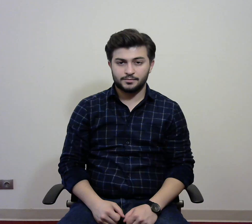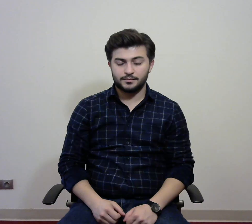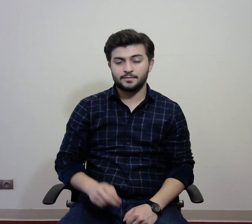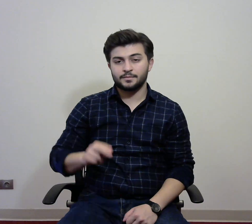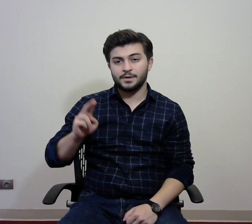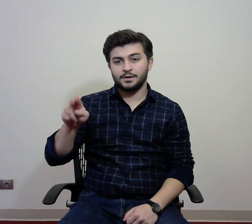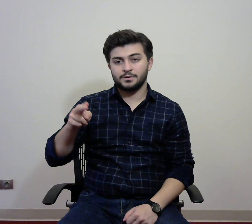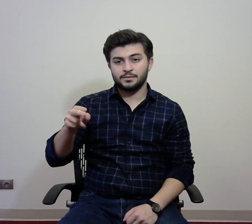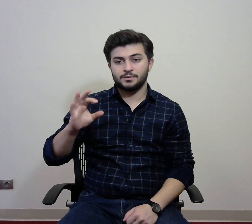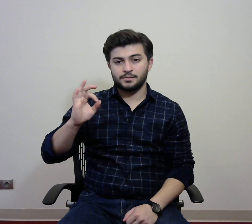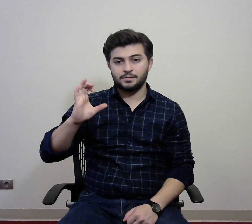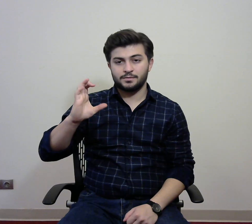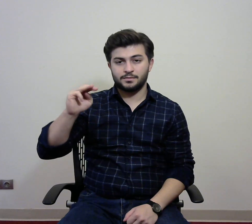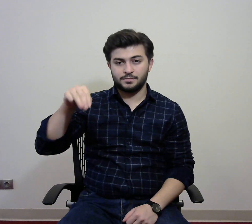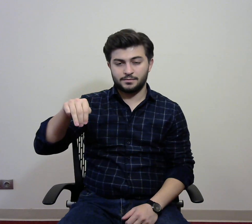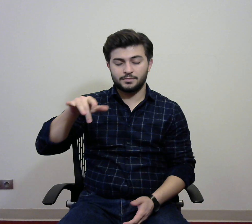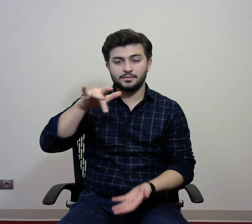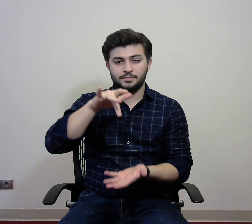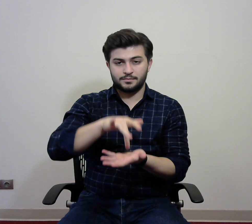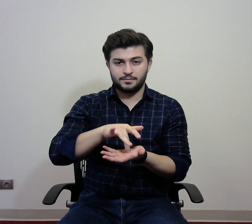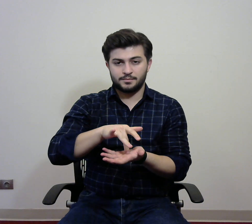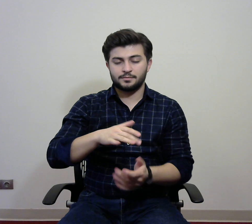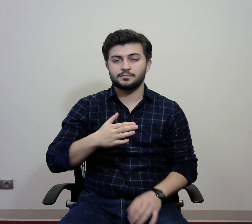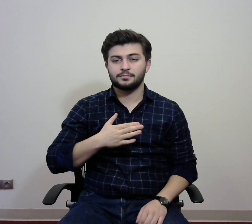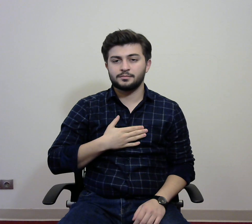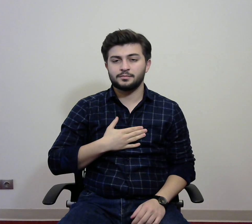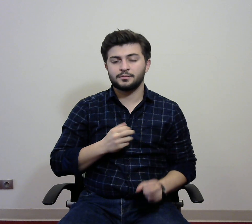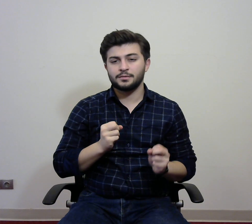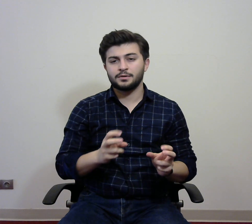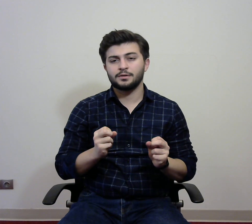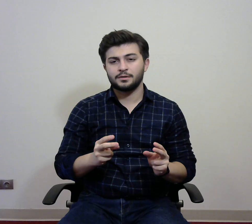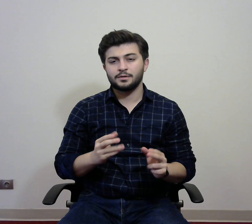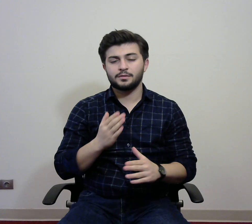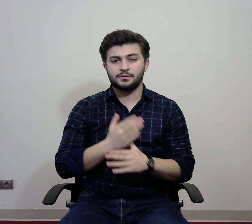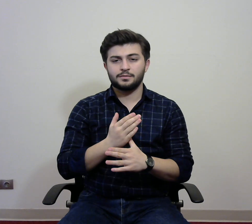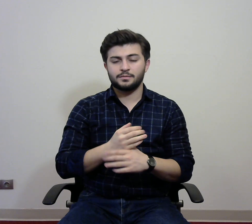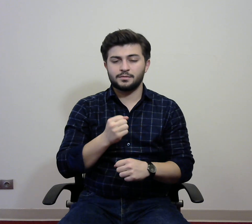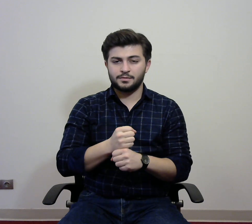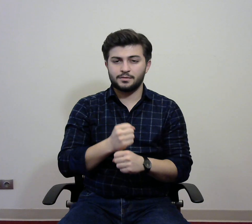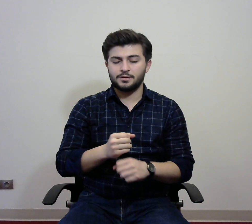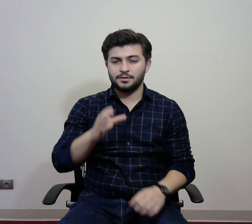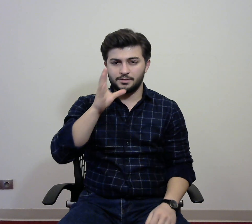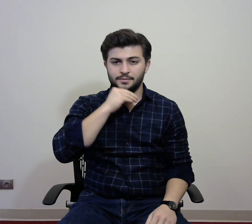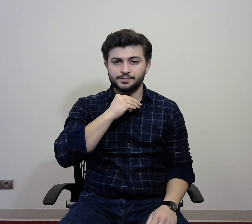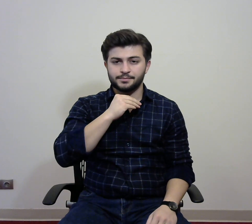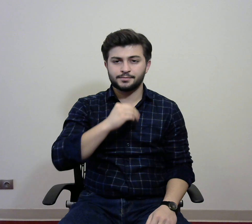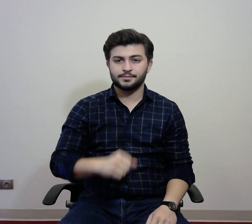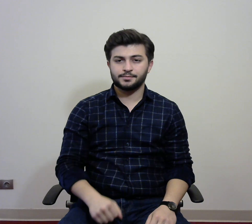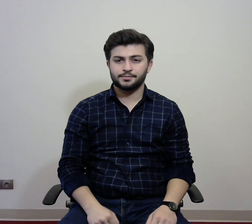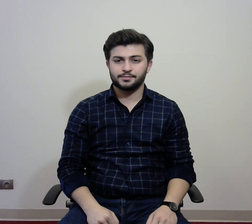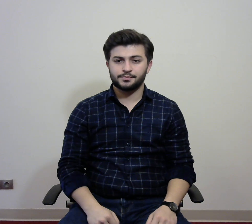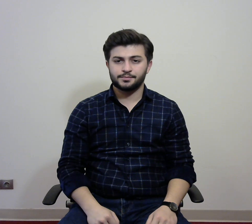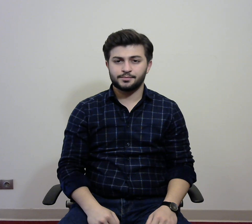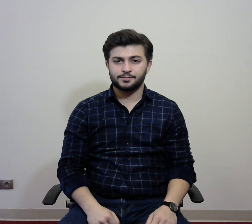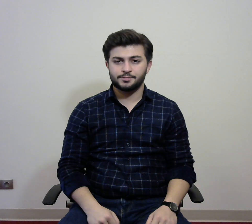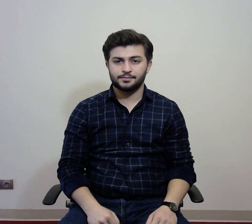DOST Mərkəzləri mənə necə kömək edə bilər?